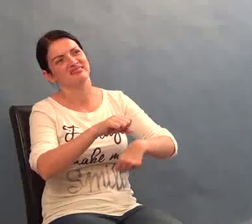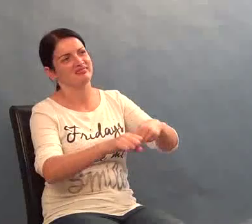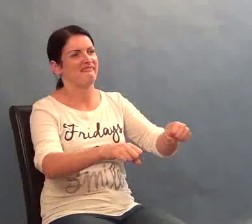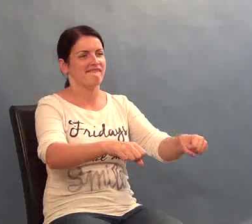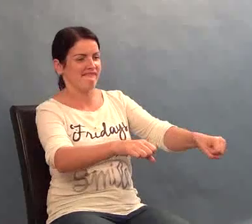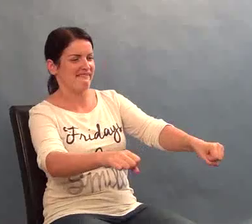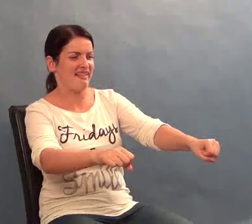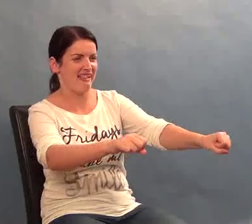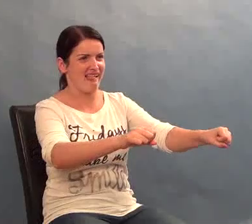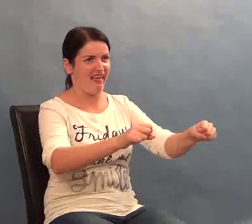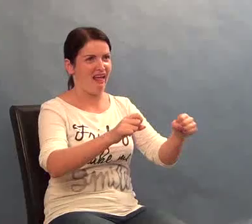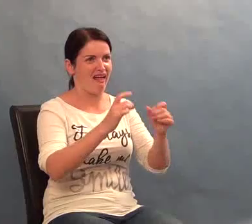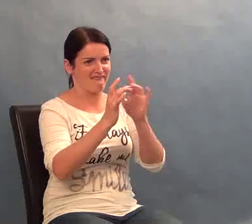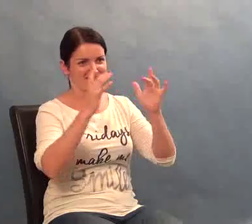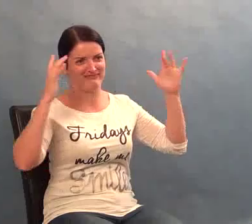Kiwa się na rowerze, rower jest duży.